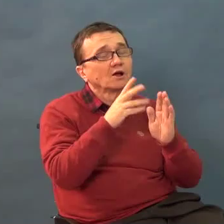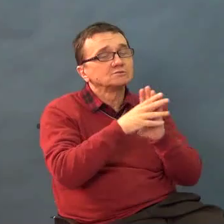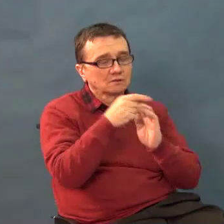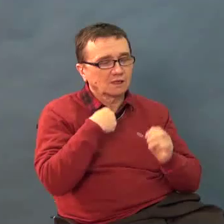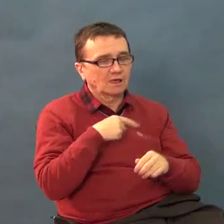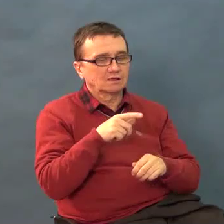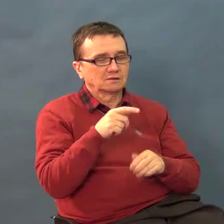O dziewiętnastej ja...